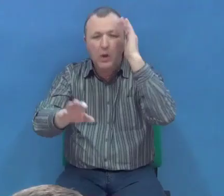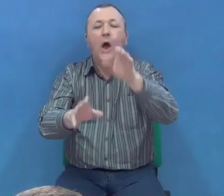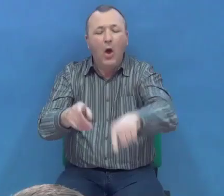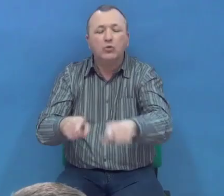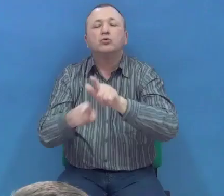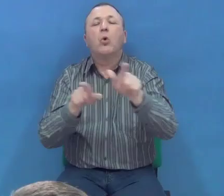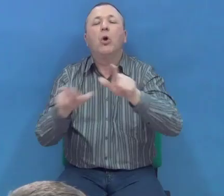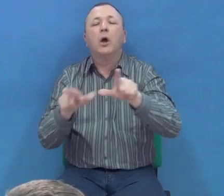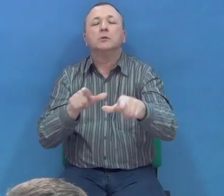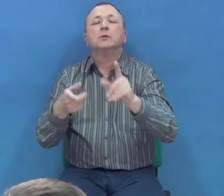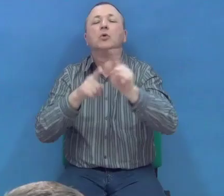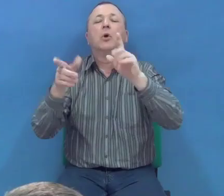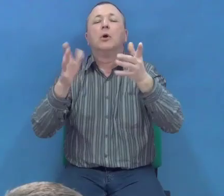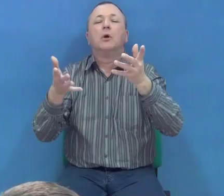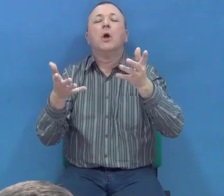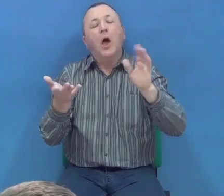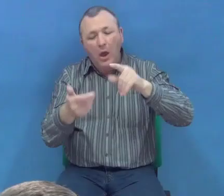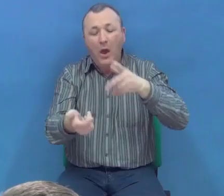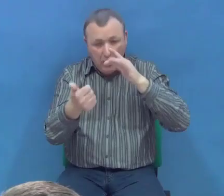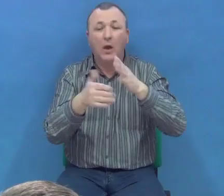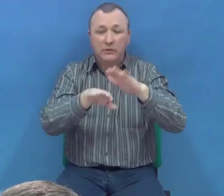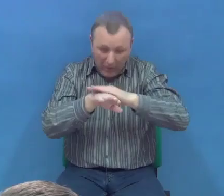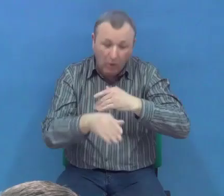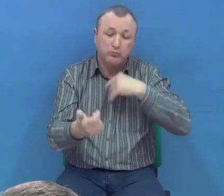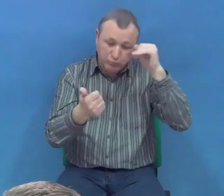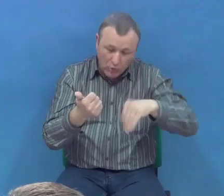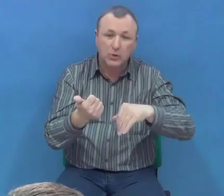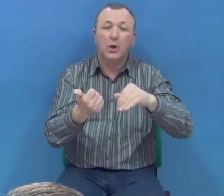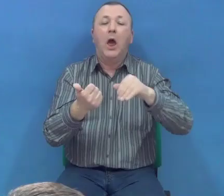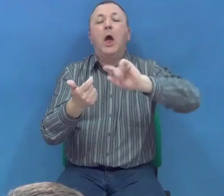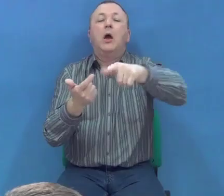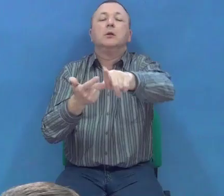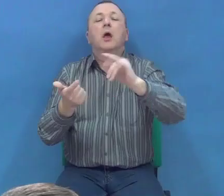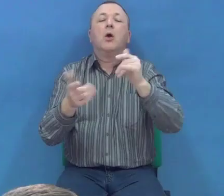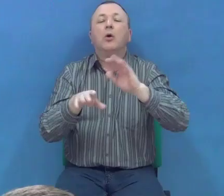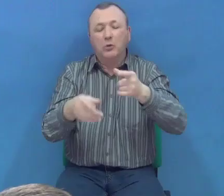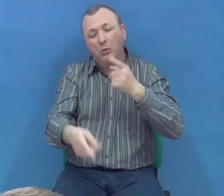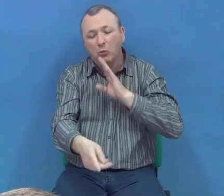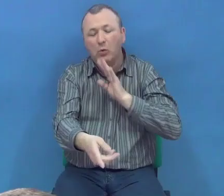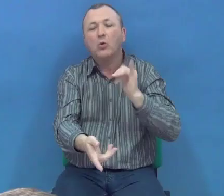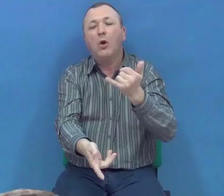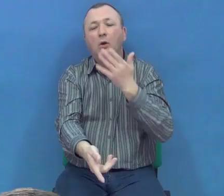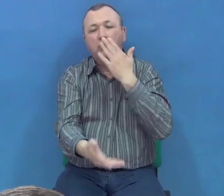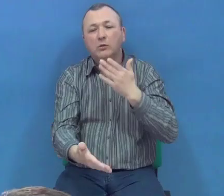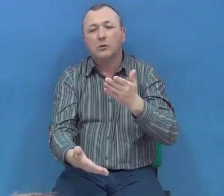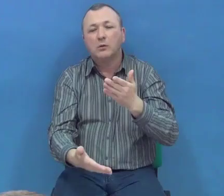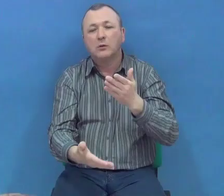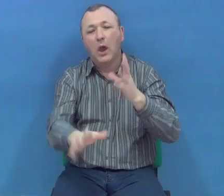Wiem o co chodzi, to jest zakaz dla naturystów. Coś jeszcze, masz jeszcze jakiś pomysł?